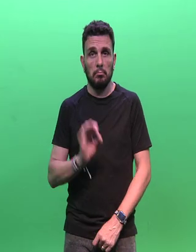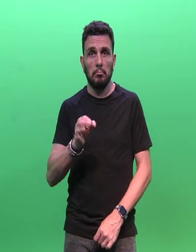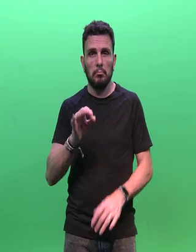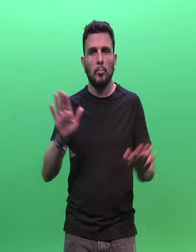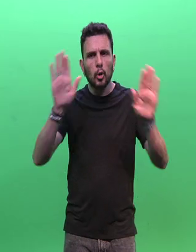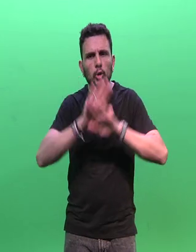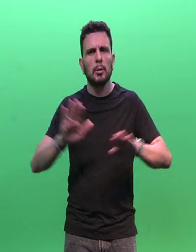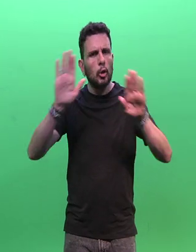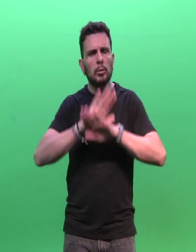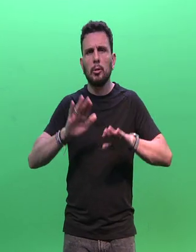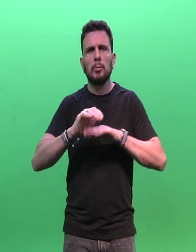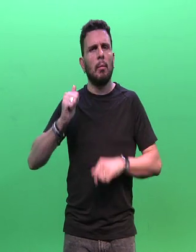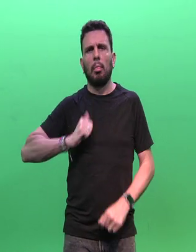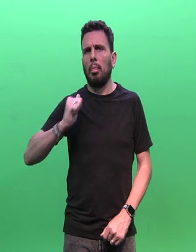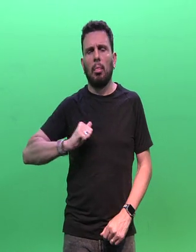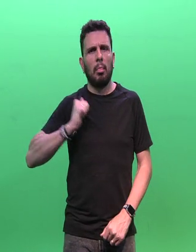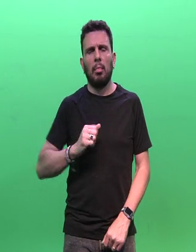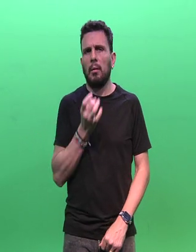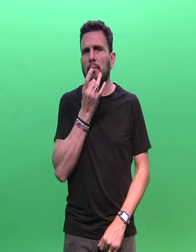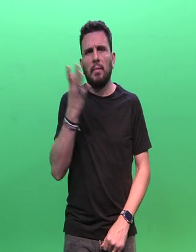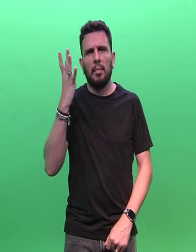Sí, a les nits és fàcil que tingui diarrea.